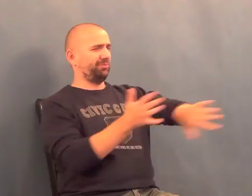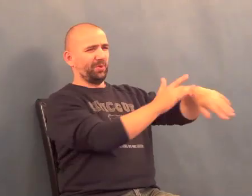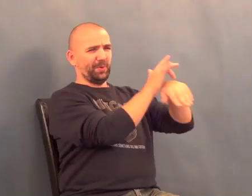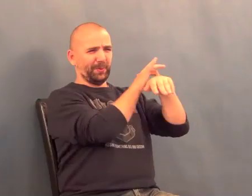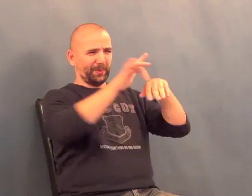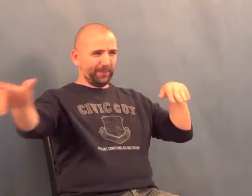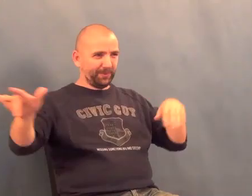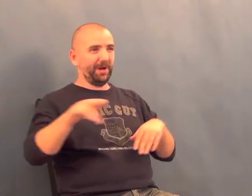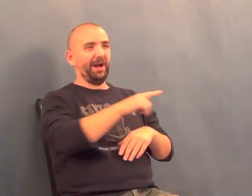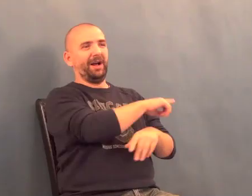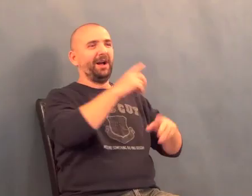I jest pusto naokoło.